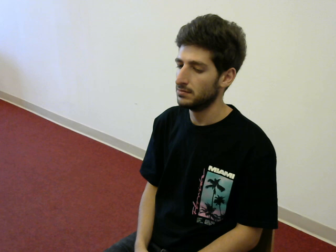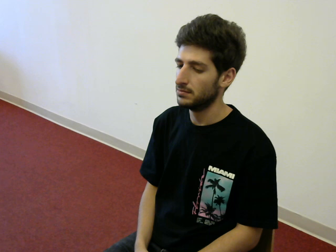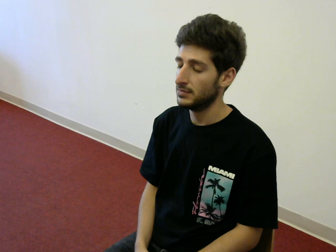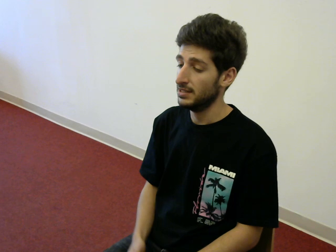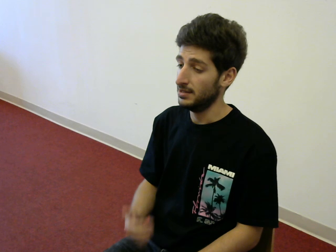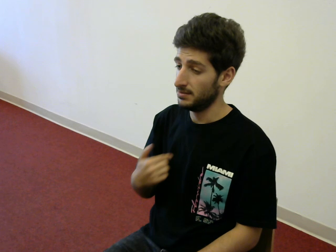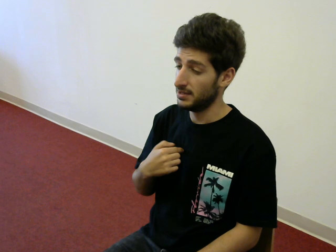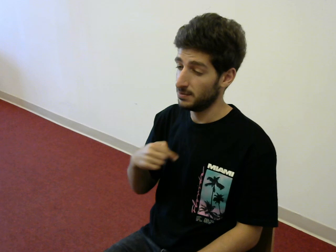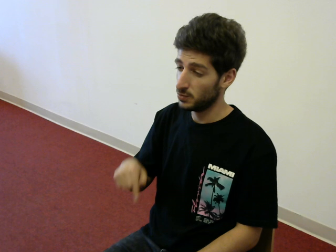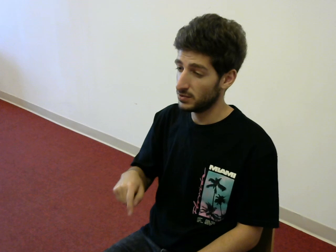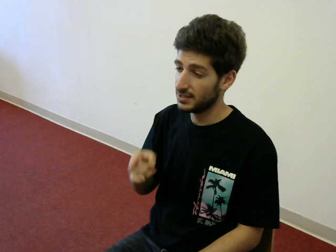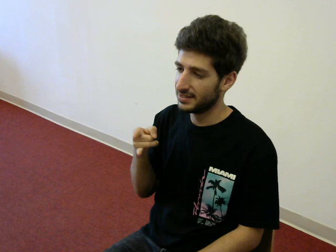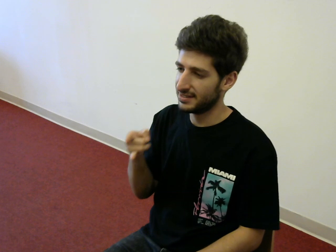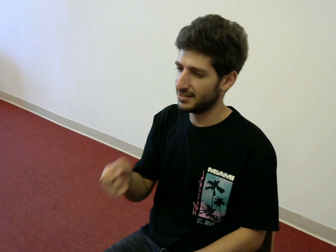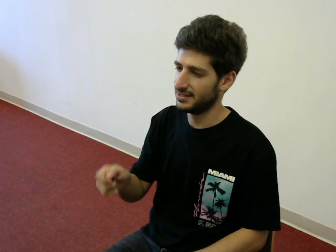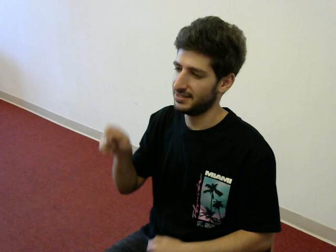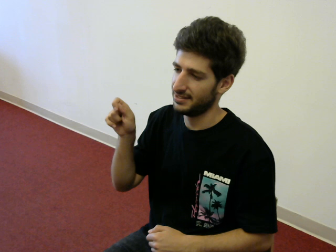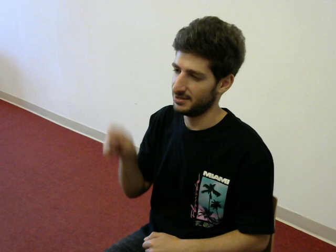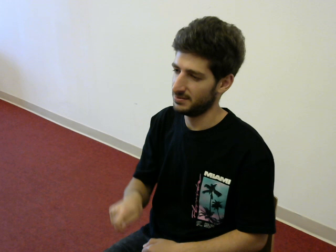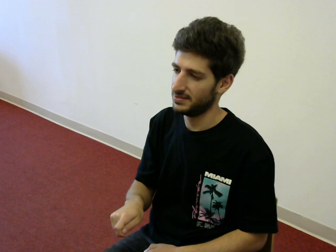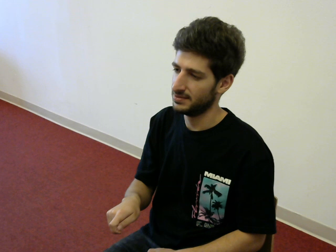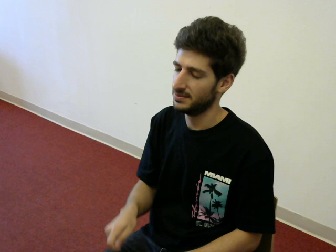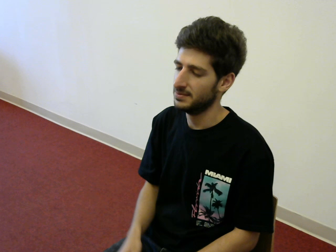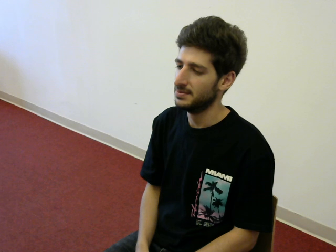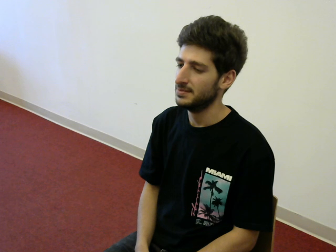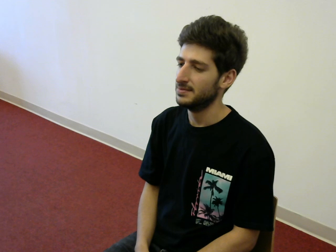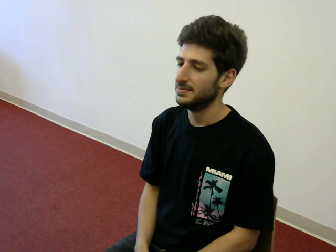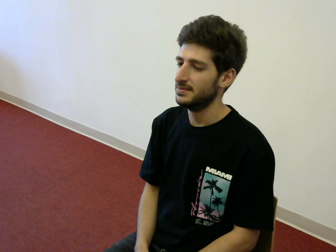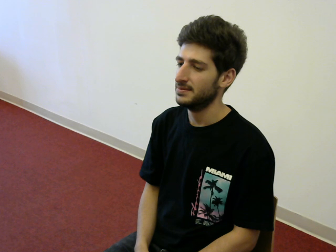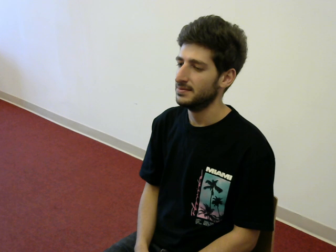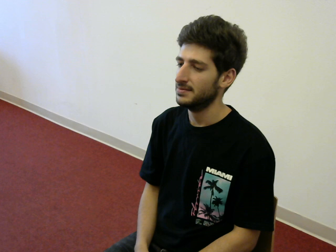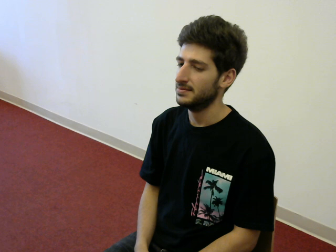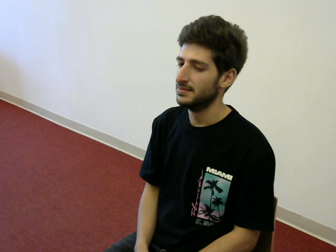Mən bura taksidə gəldim